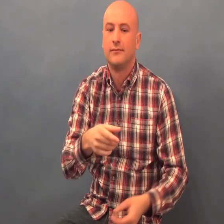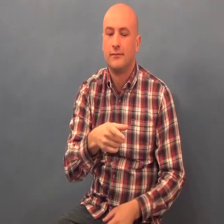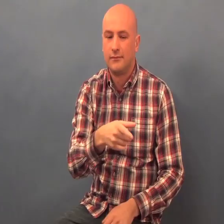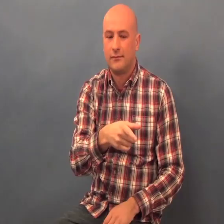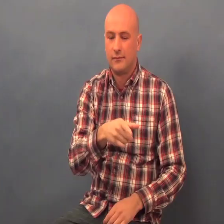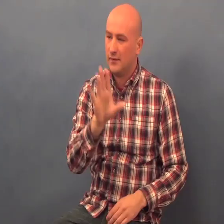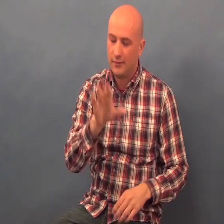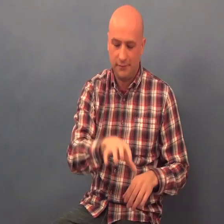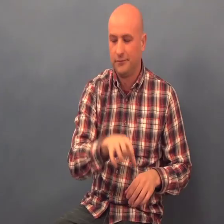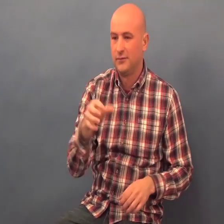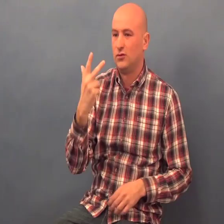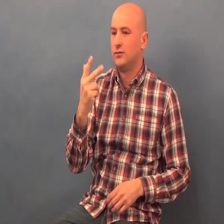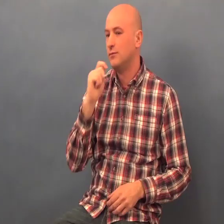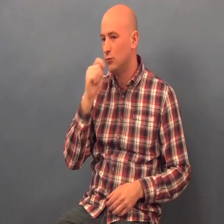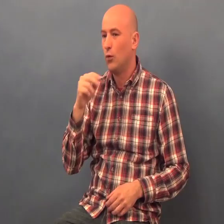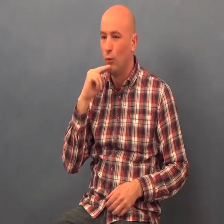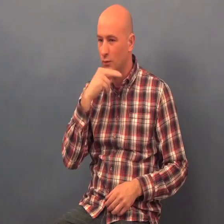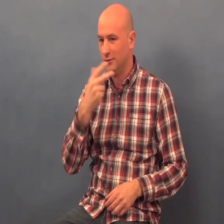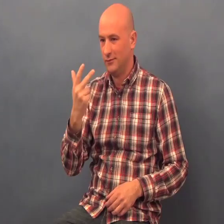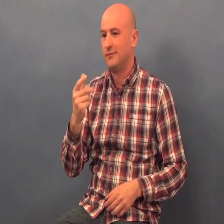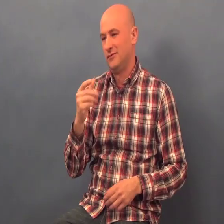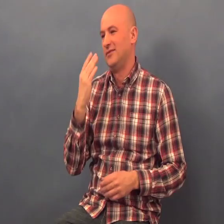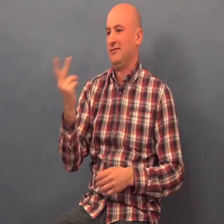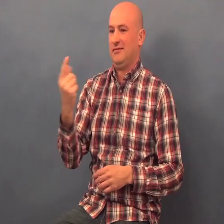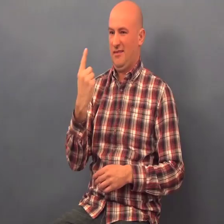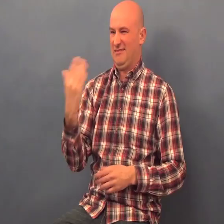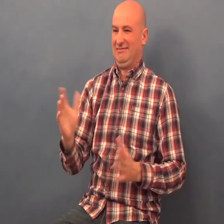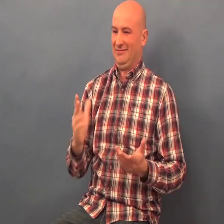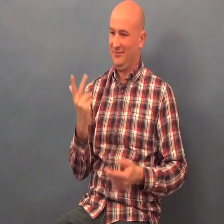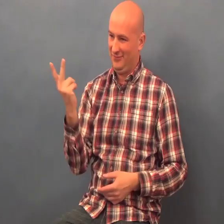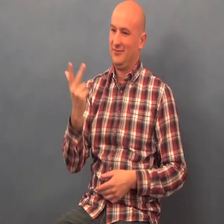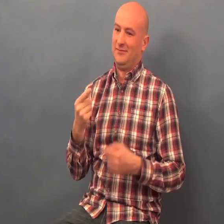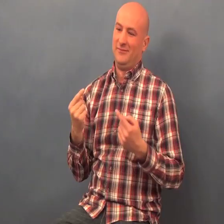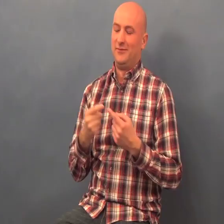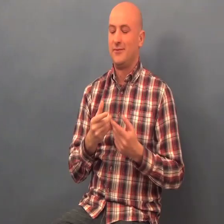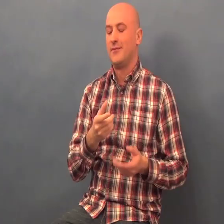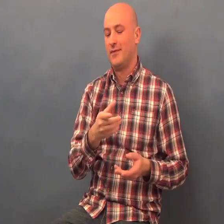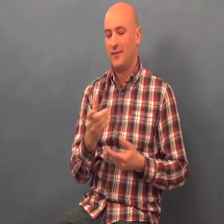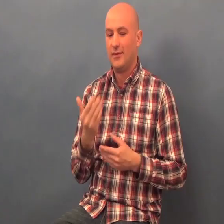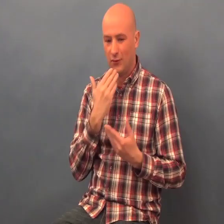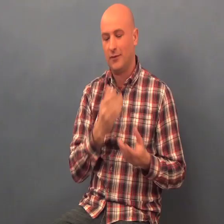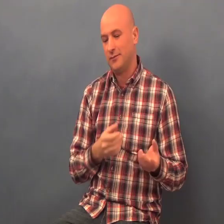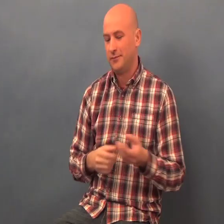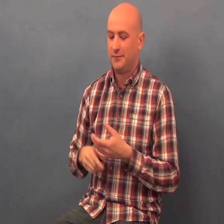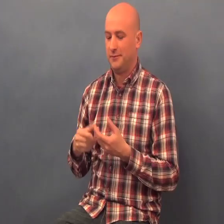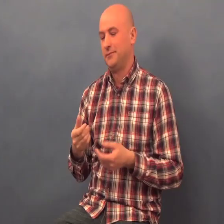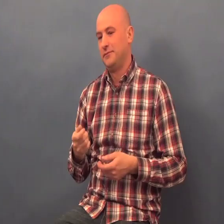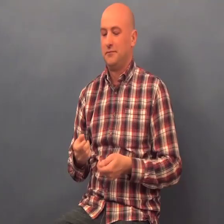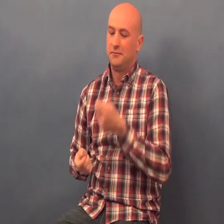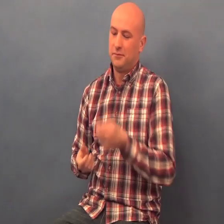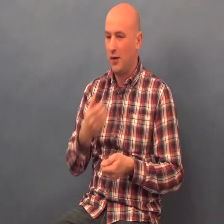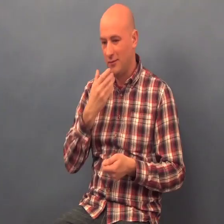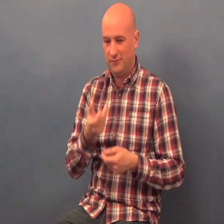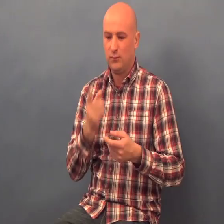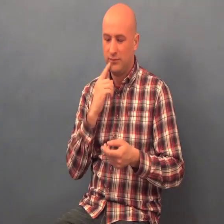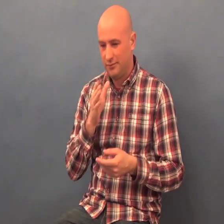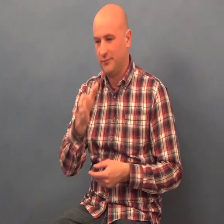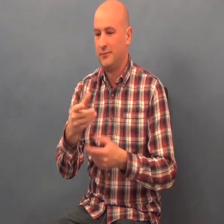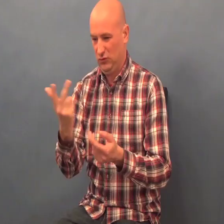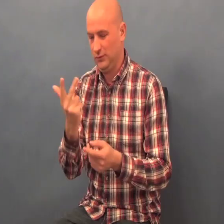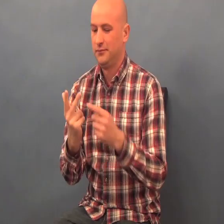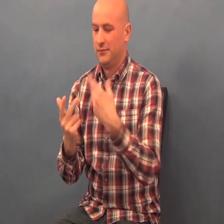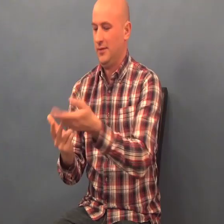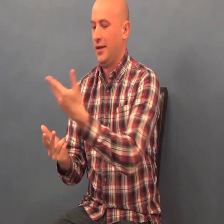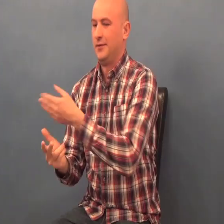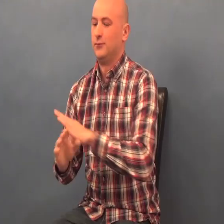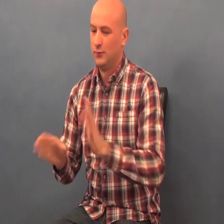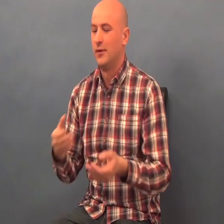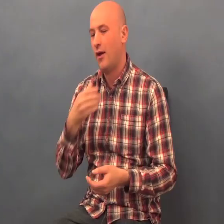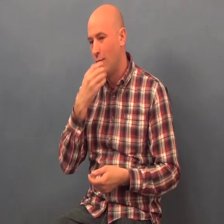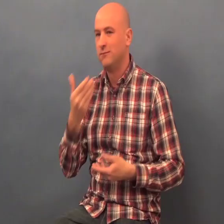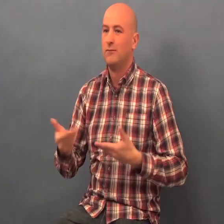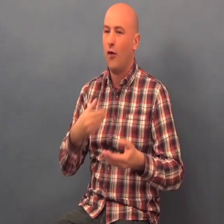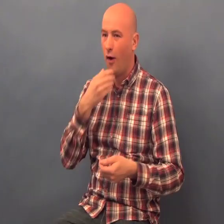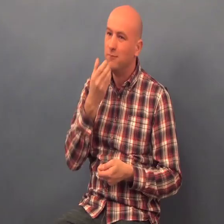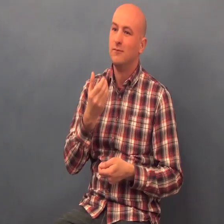Chłopak z rowerem daje mu trzy gruszki. Chłopiec jedną zaczyna jeść, pozostałe zanosi kolegom.